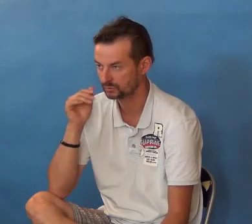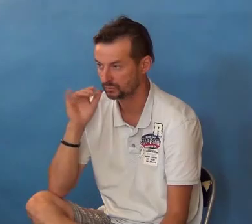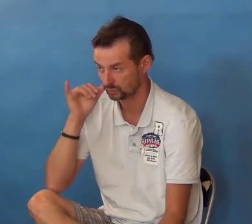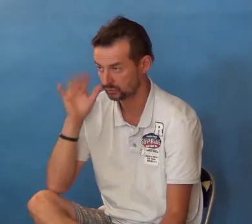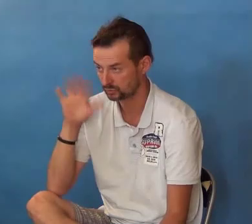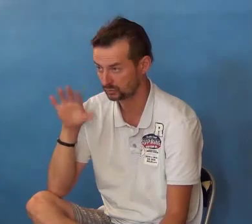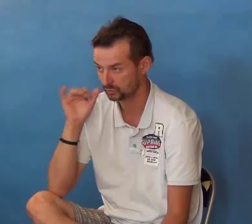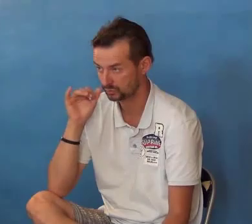Cały żółty?